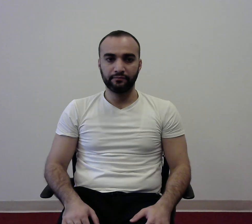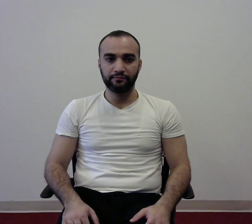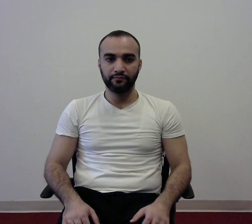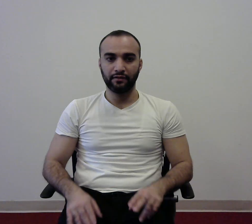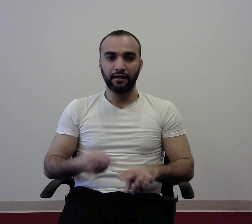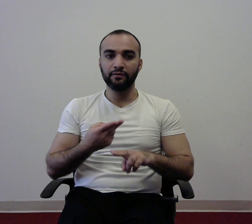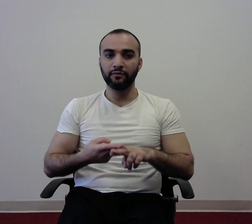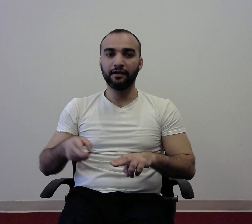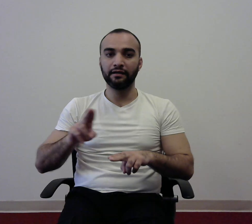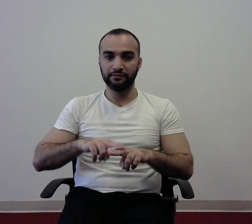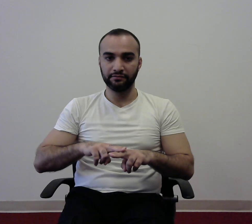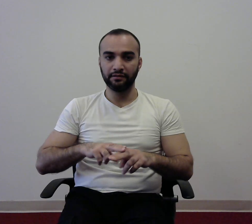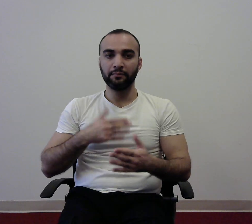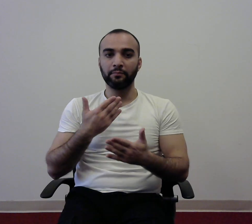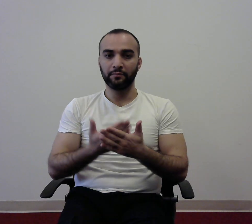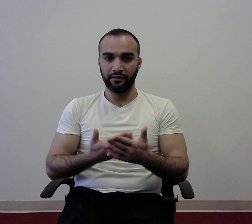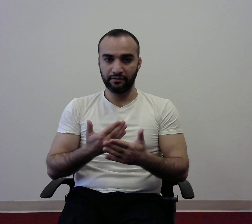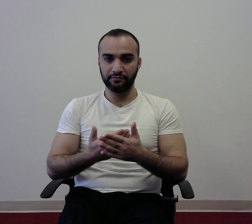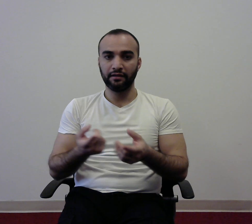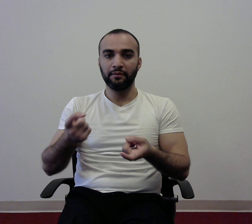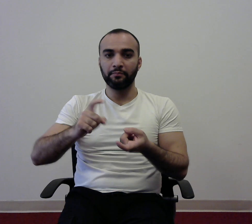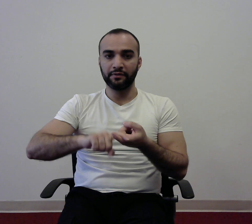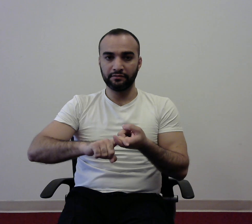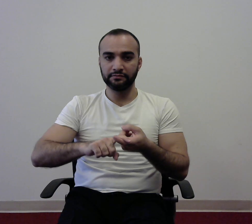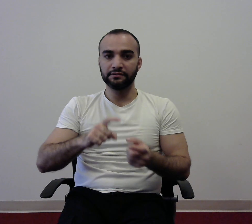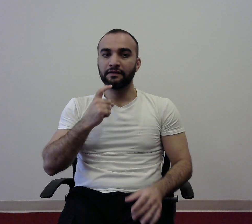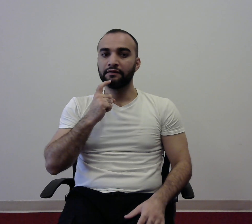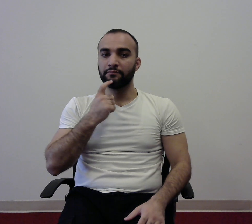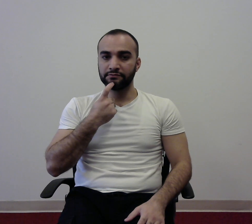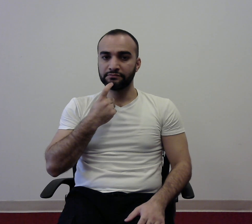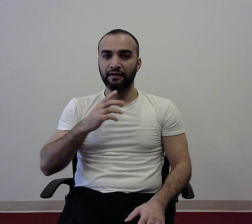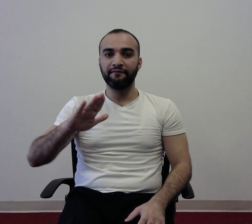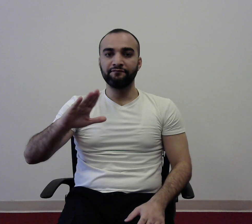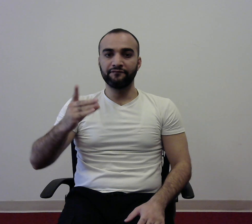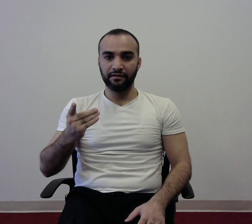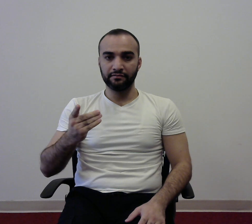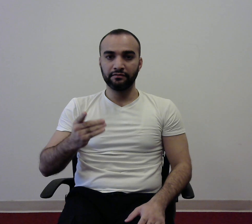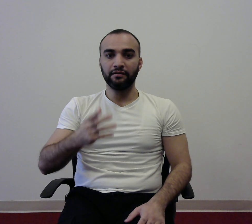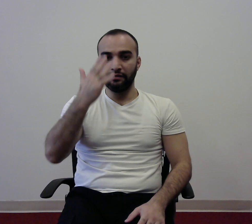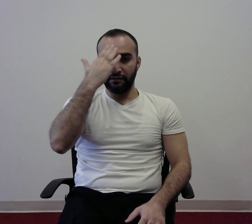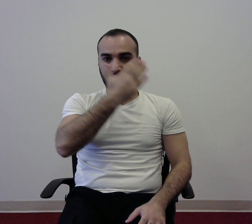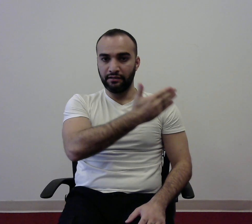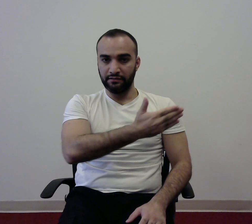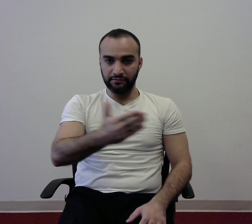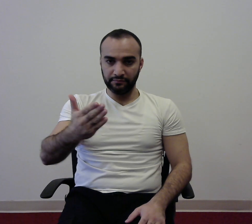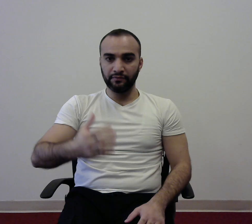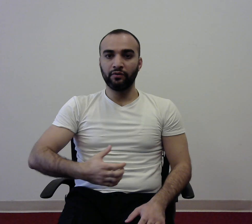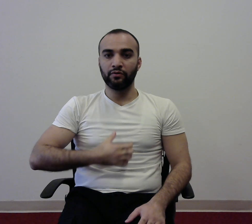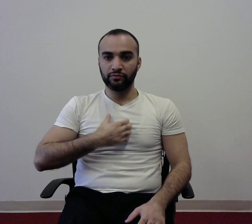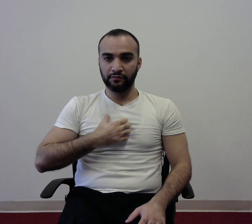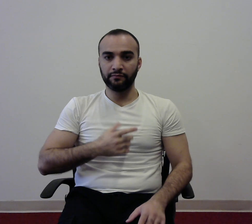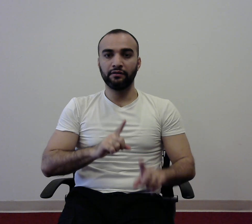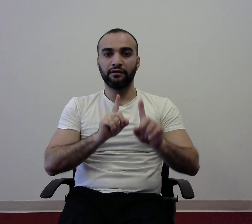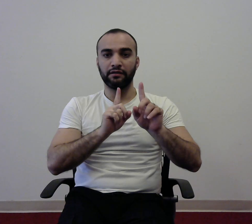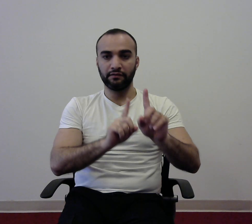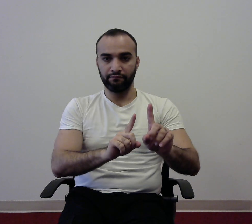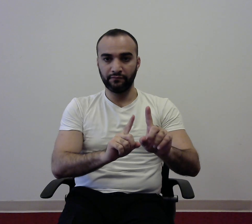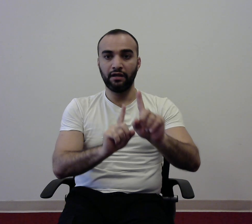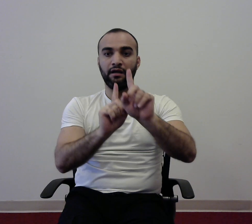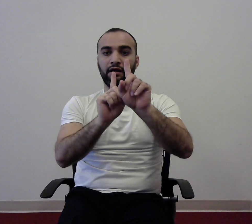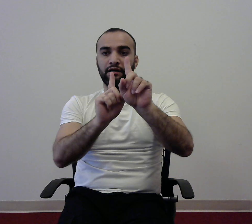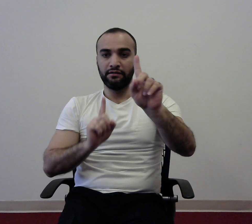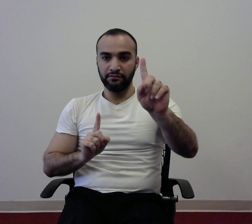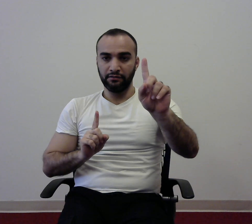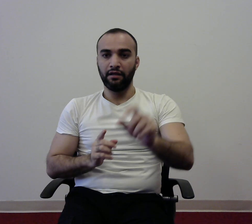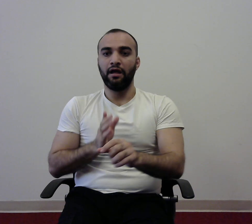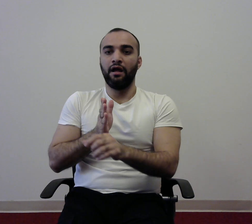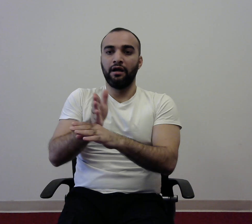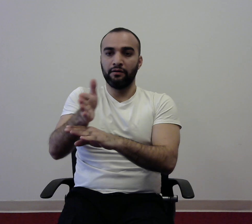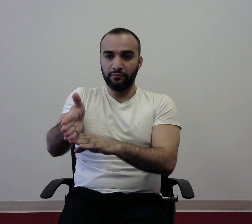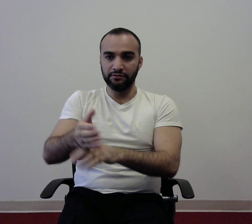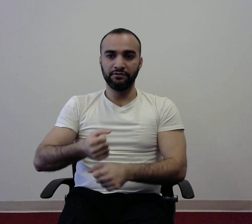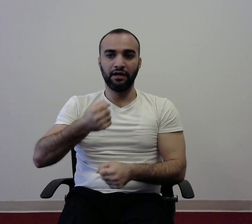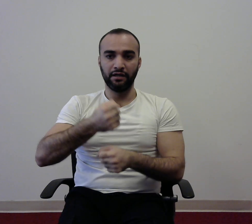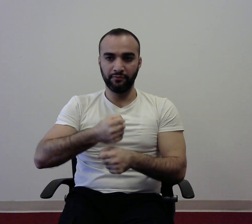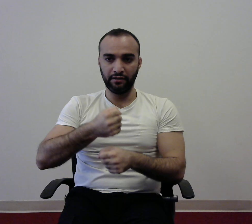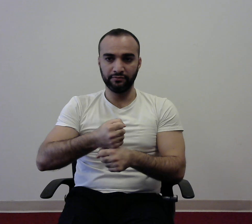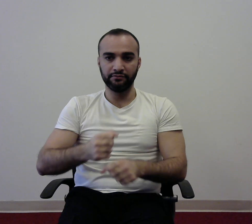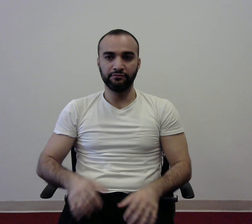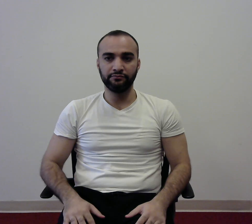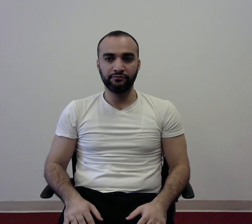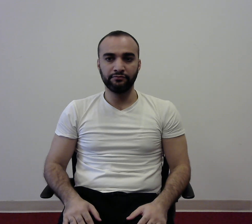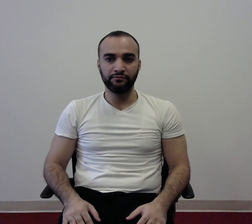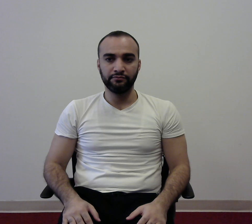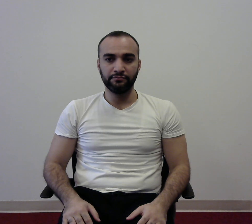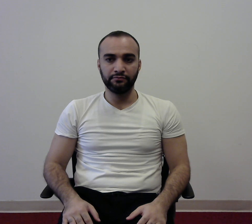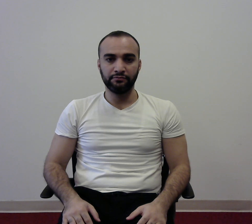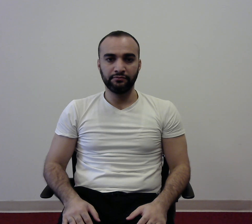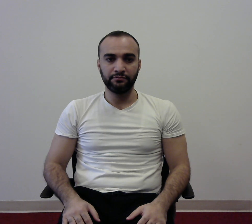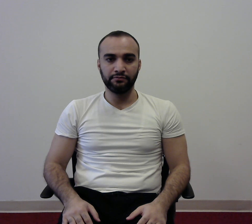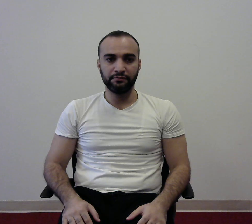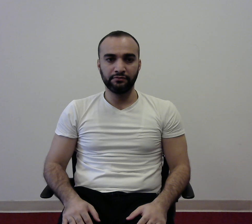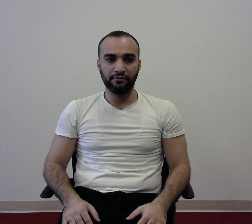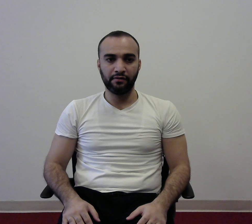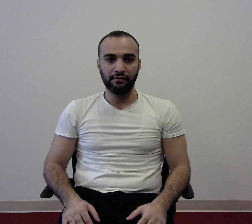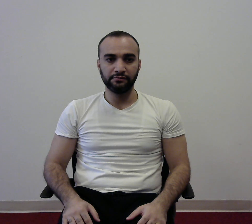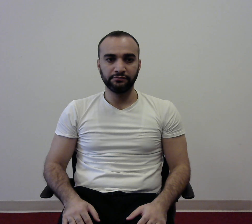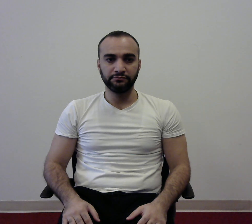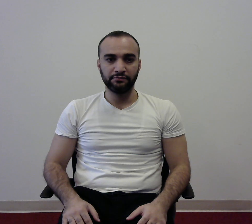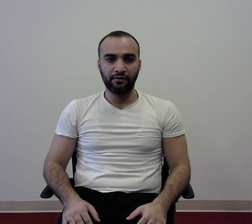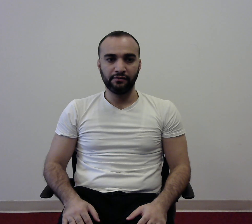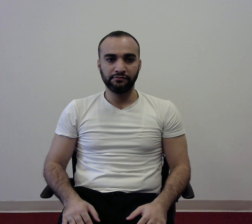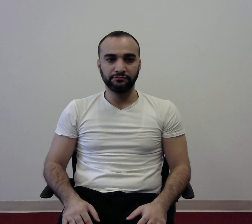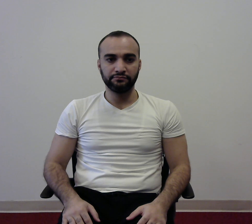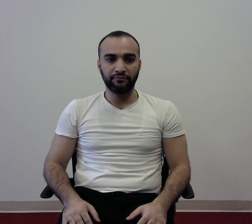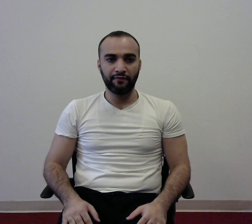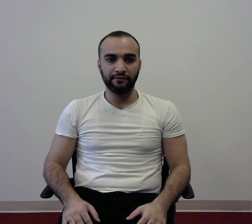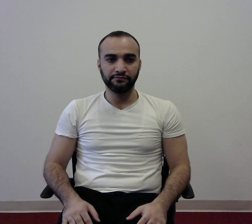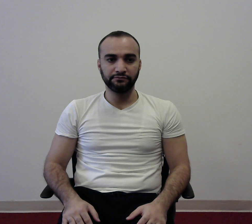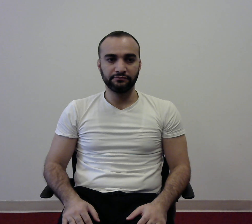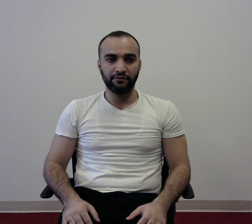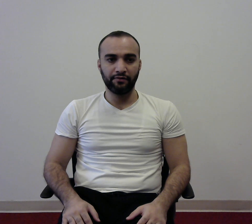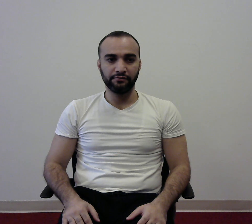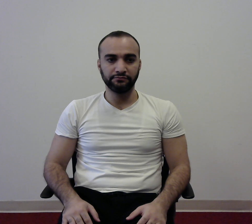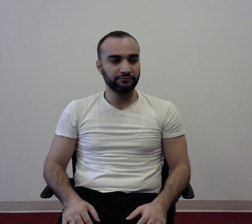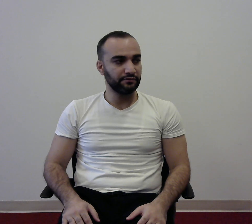Bu məsələ ilə bağlı Əmək və Əhalinin Sosial Müdafiəsi Nazirliyinə müraciət etməlisiniz